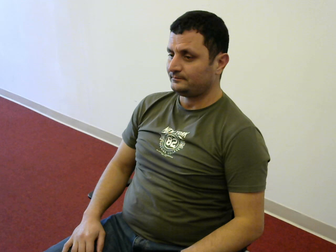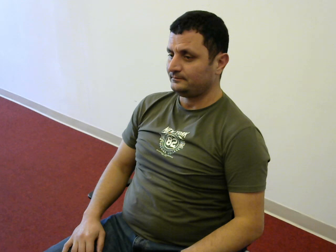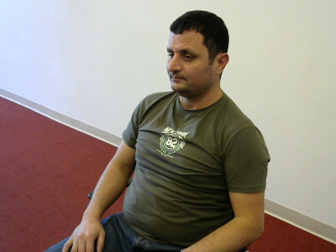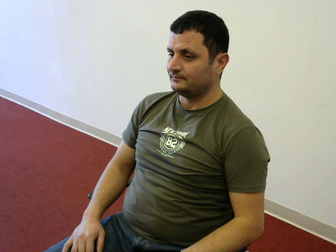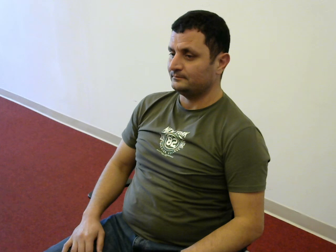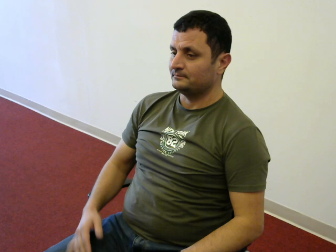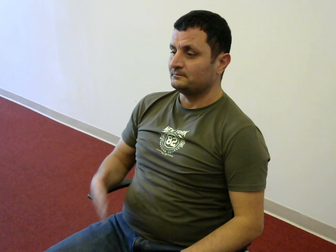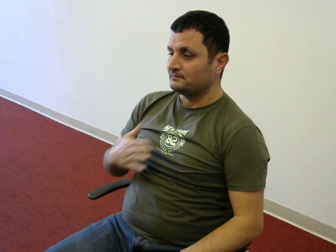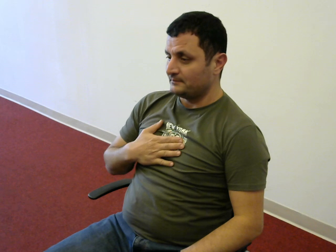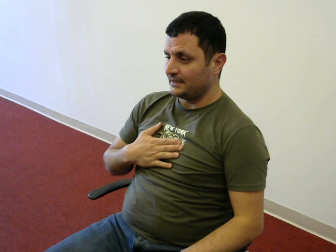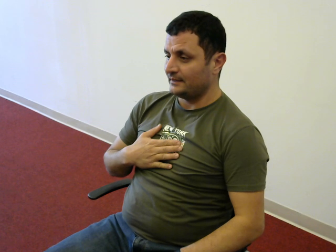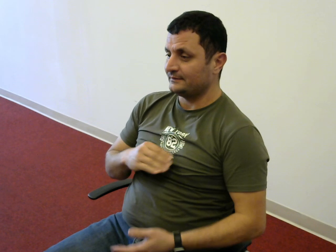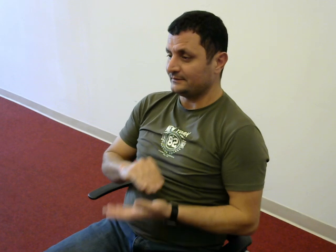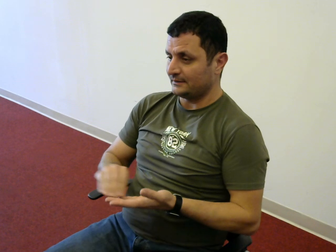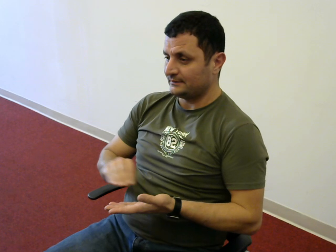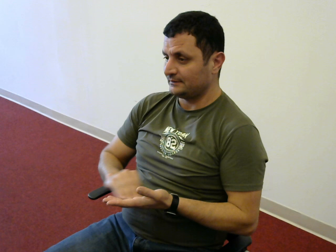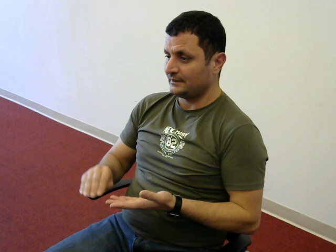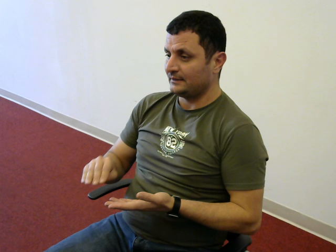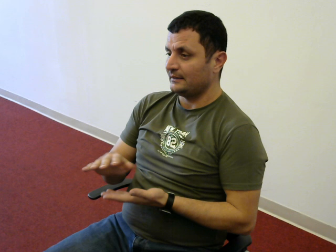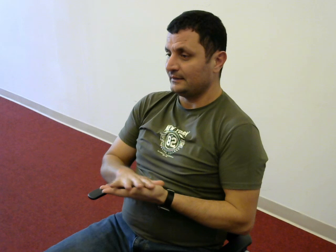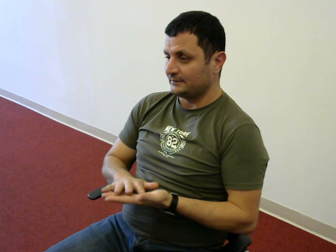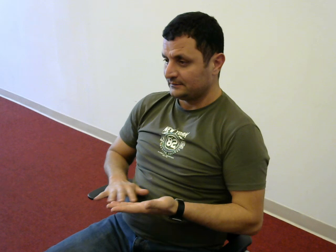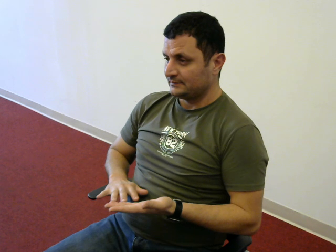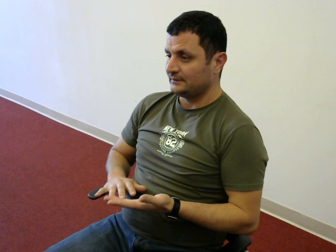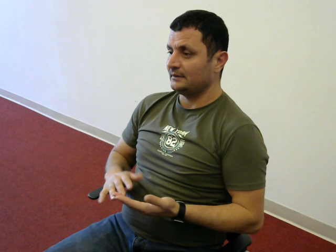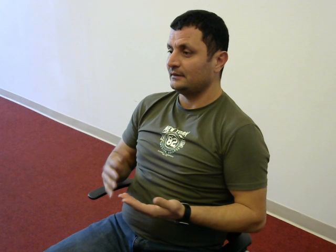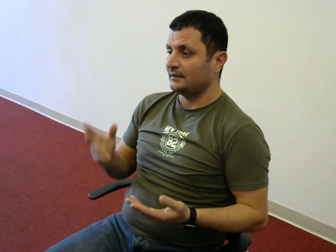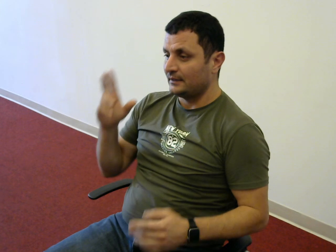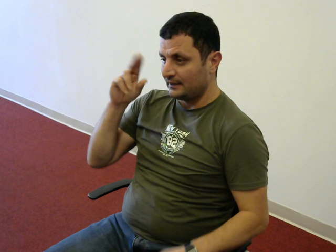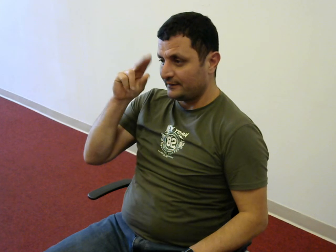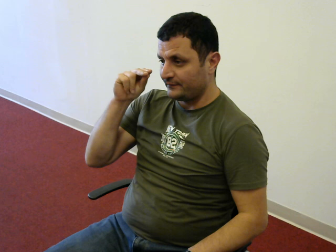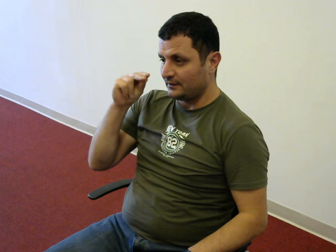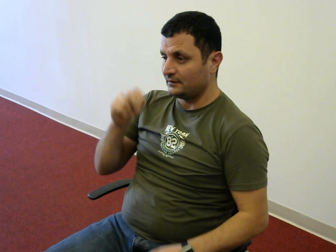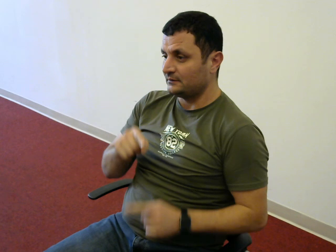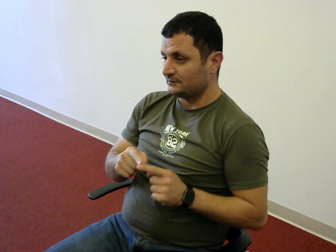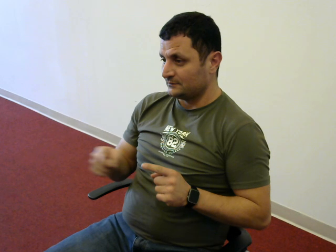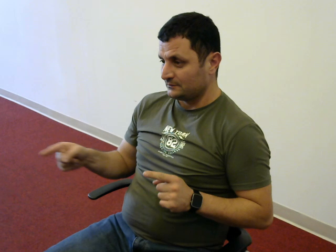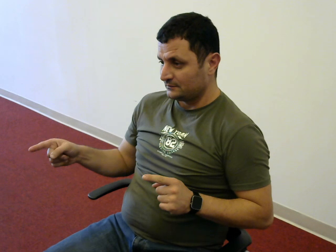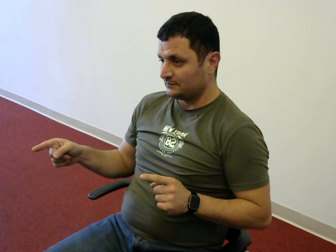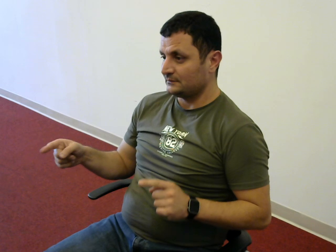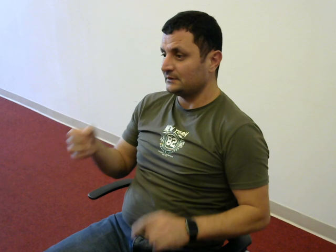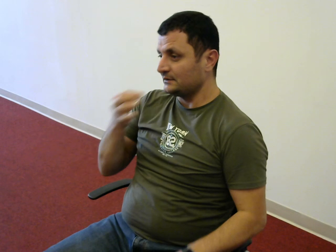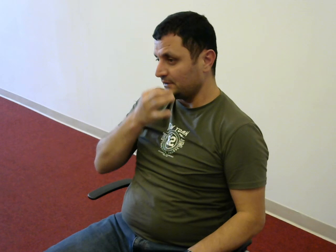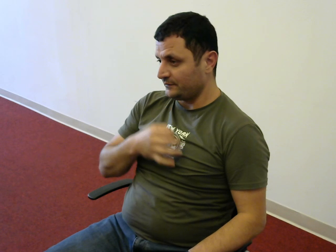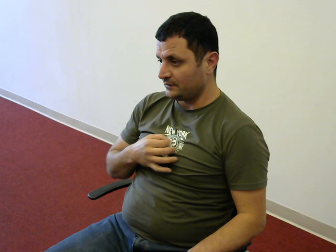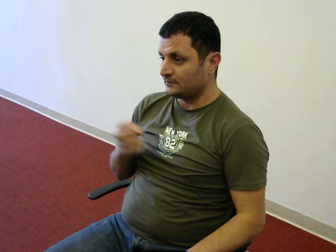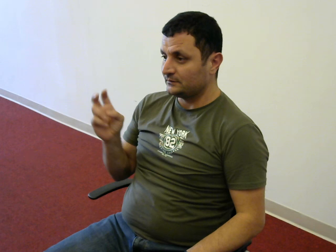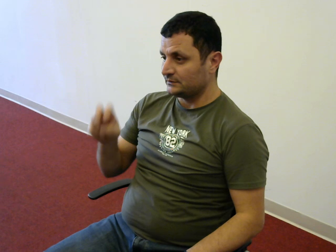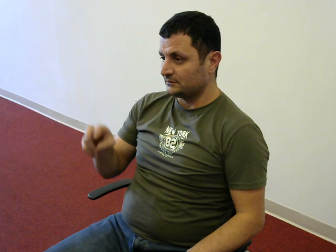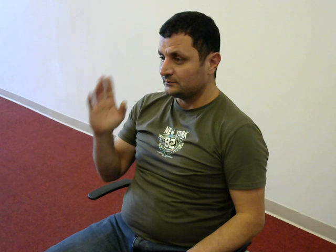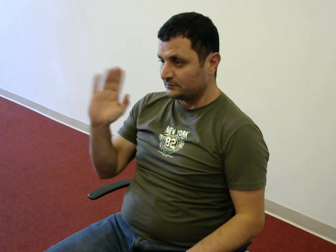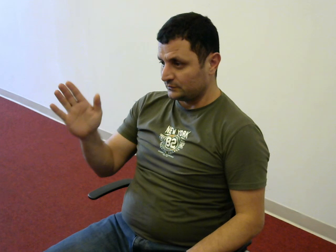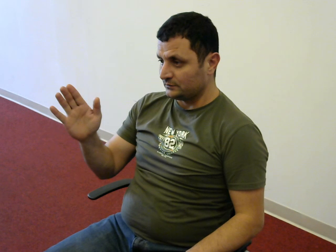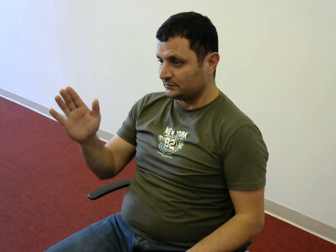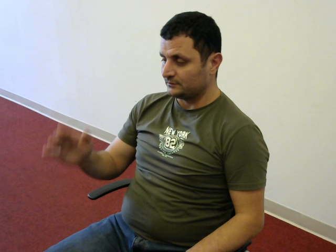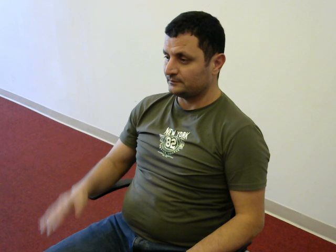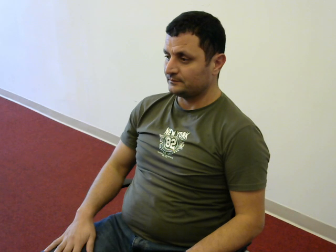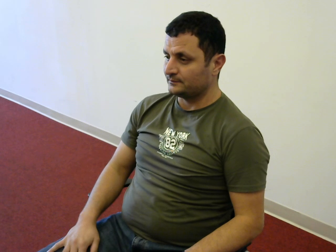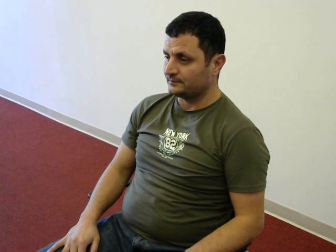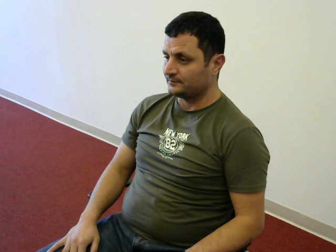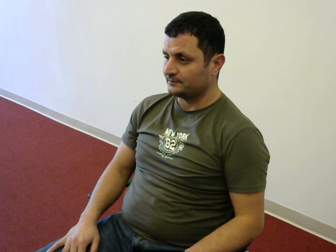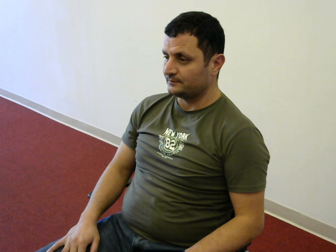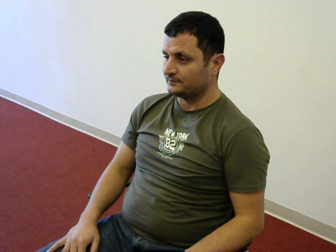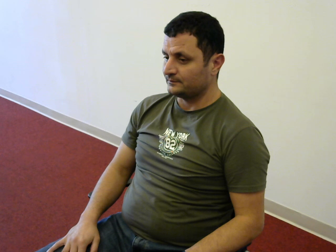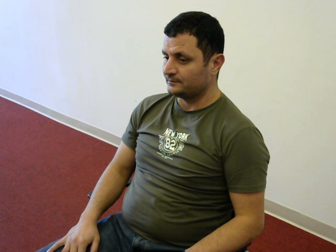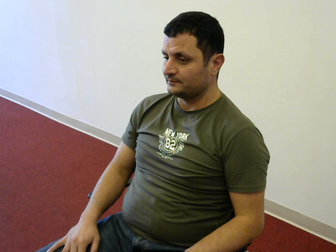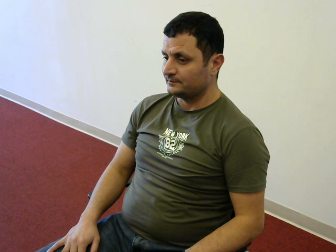Mənim yazdığım ərizəyə hansı müddətdə cavab gələcək?